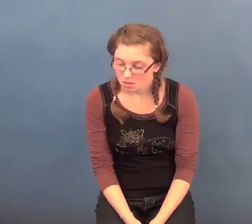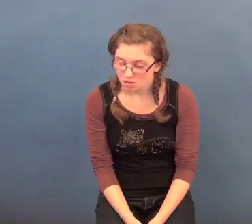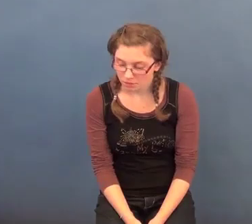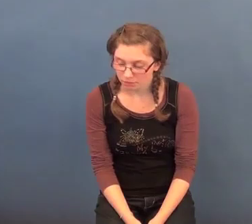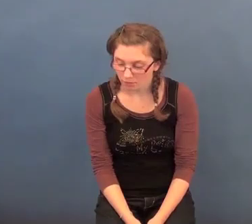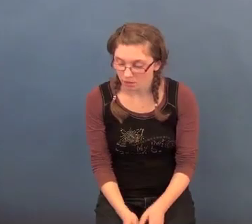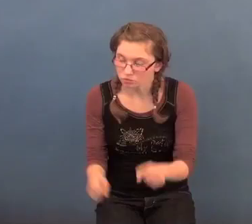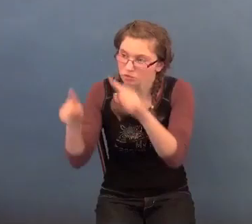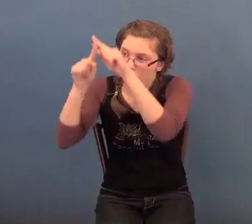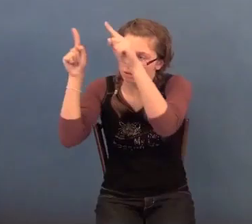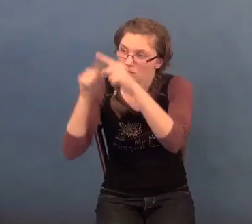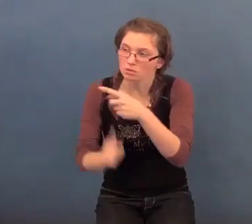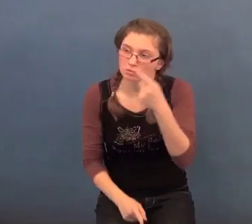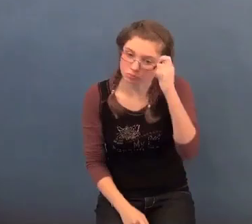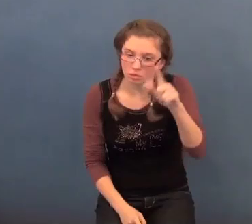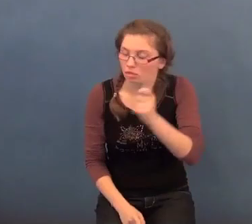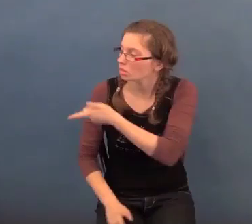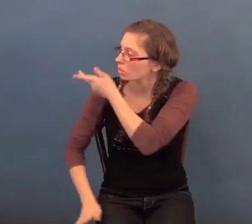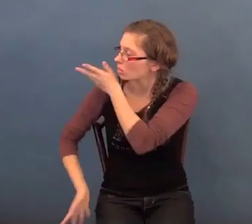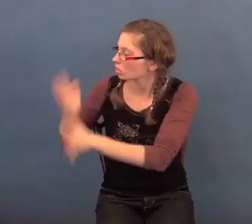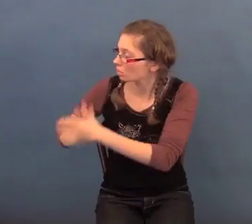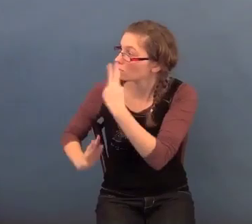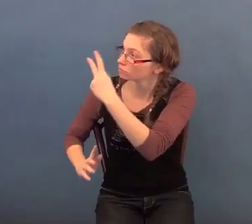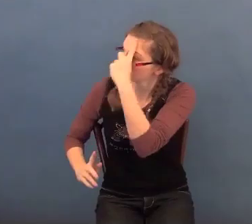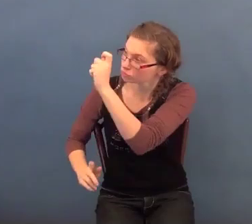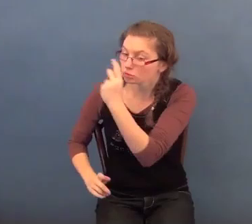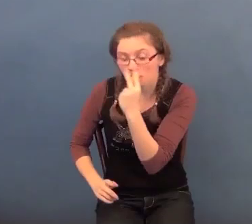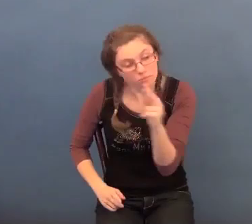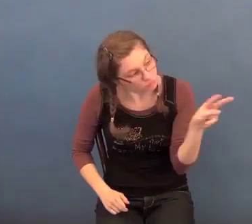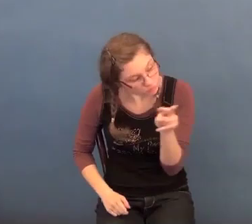Okrągły znak informujący ludzi o tym, by uważali, kiedy migają i przechodzą przez jezdnię, rozglądali się na boki, a dopiero potem przechodzili na drugą stronę.